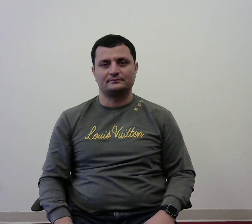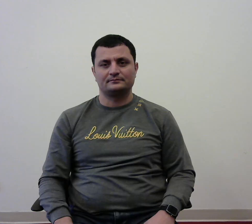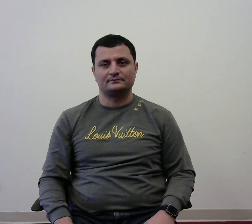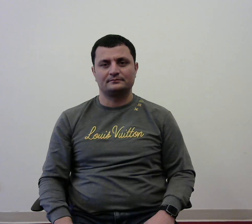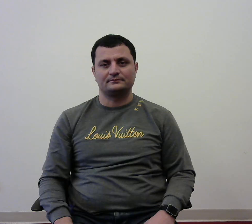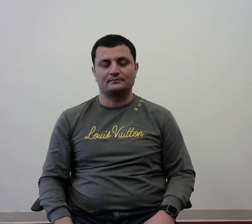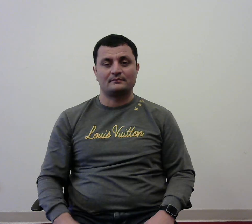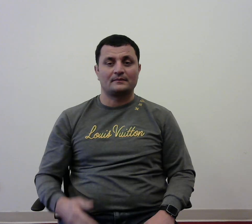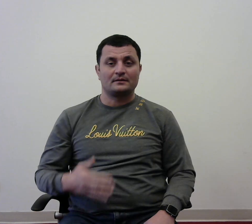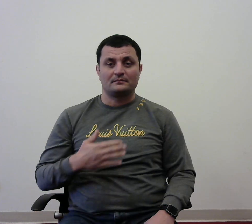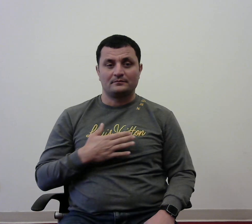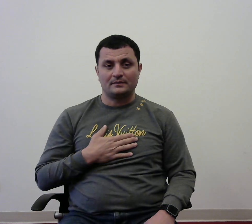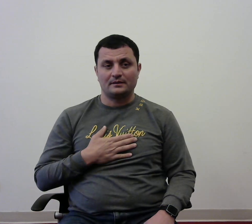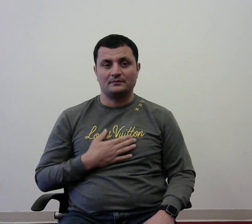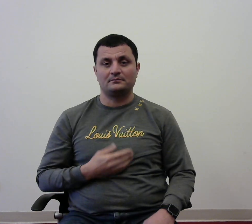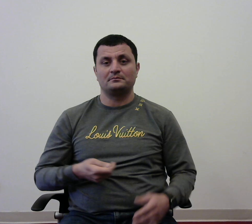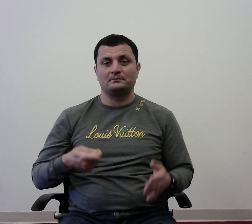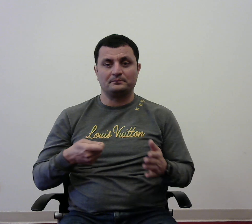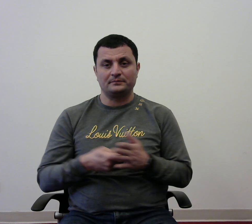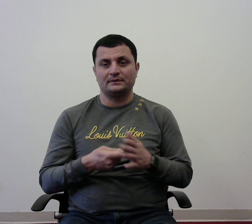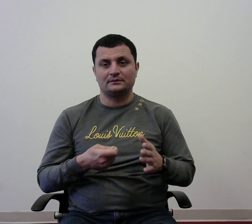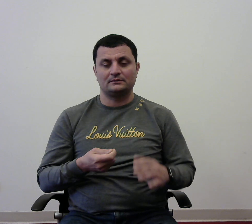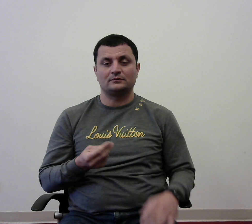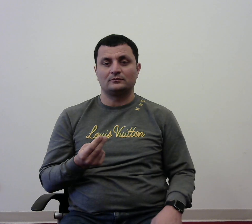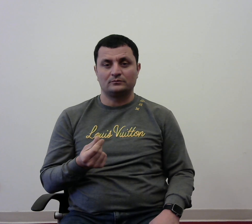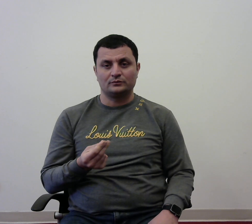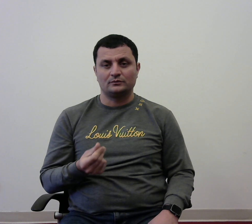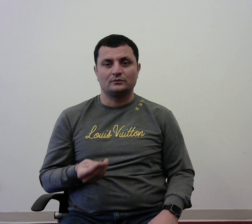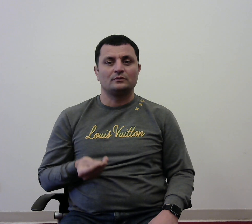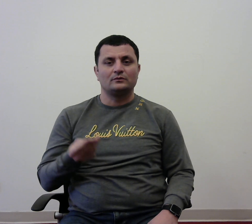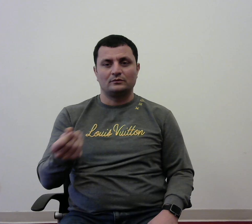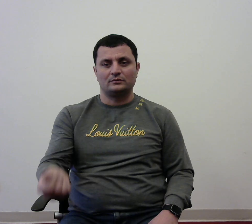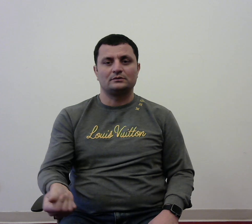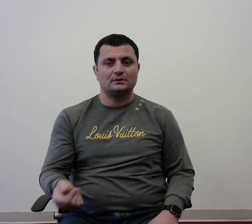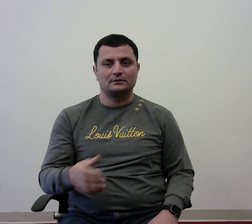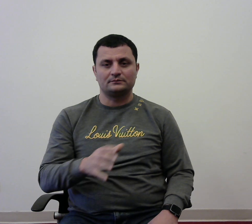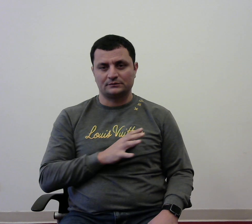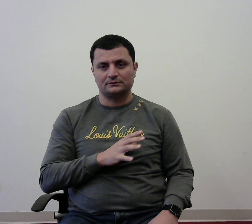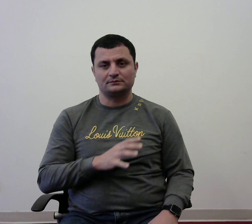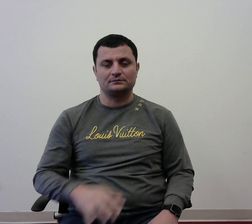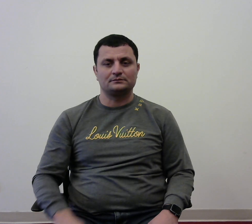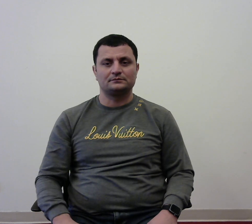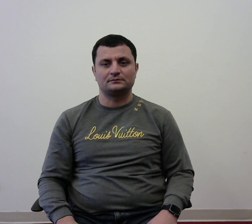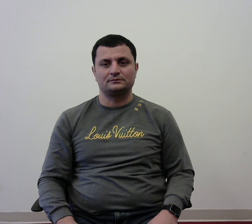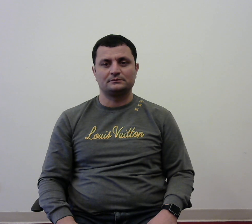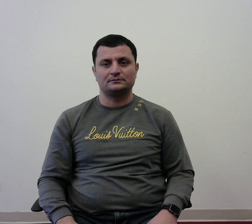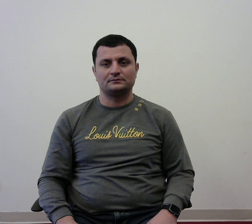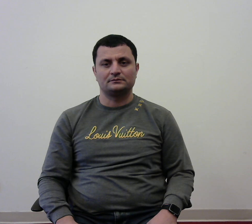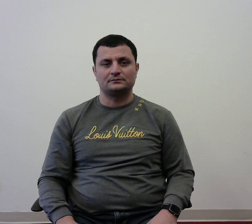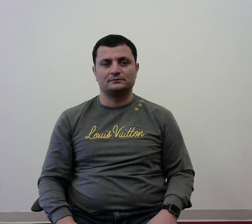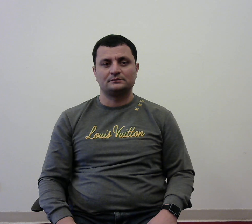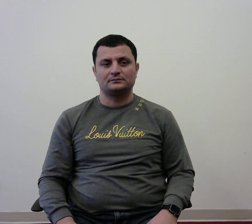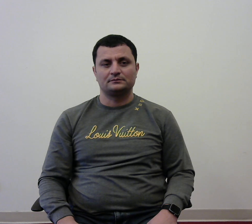Mən biletlərin pulunu ödəmişəm